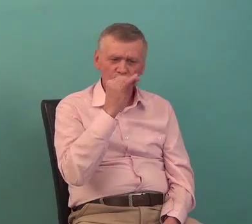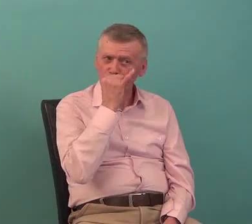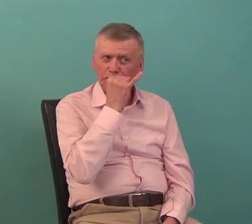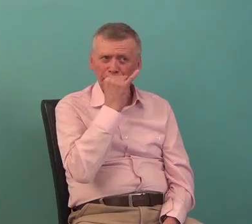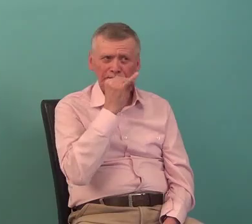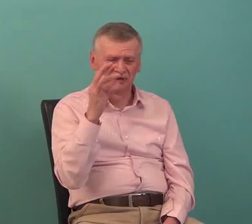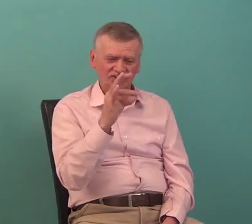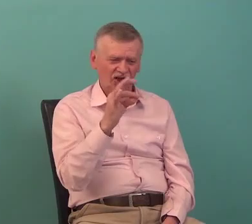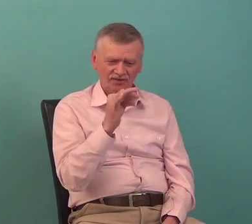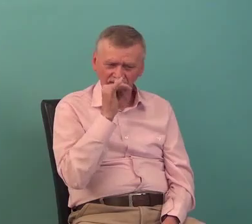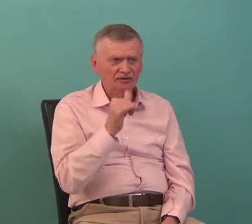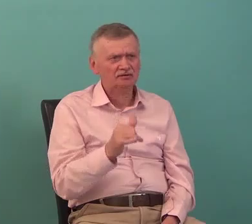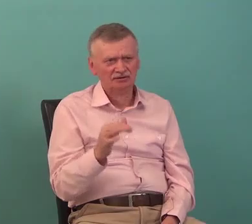W środę nie mogę.